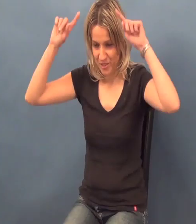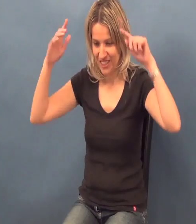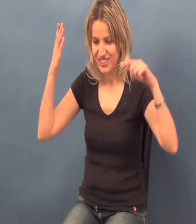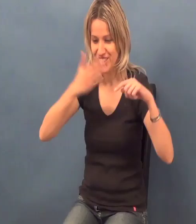Czarne uszy.